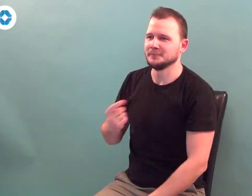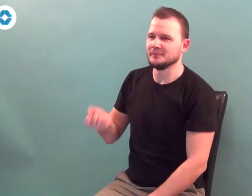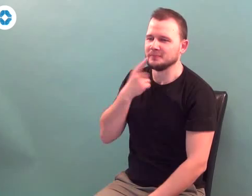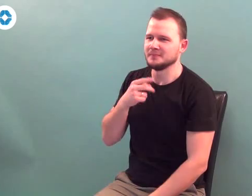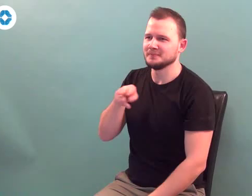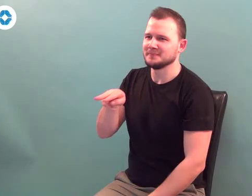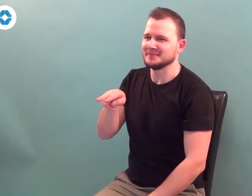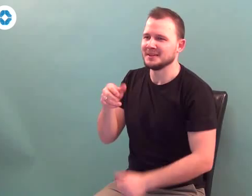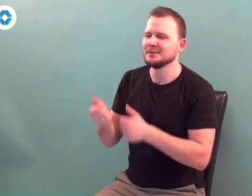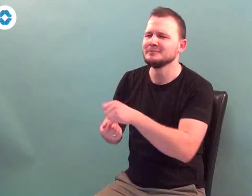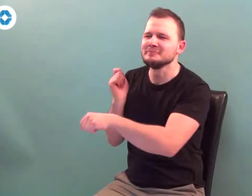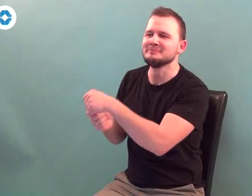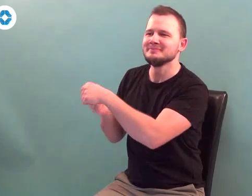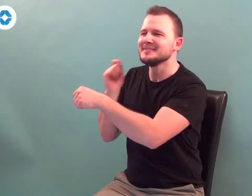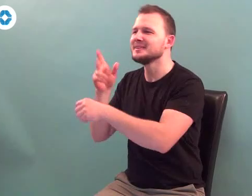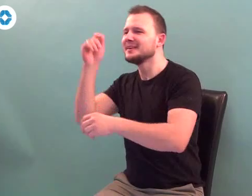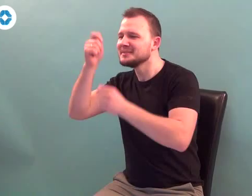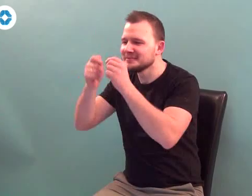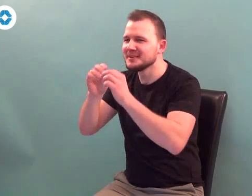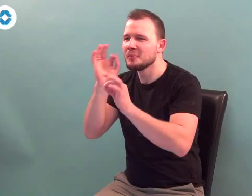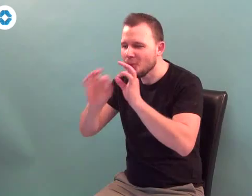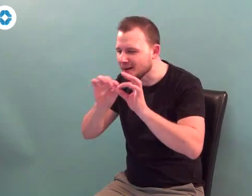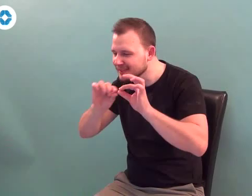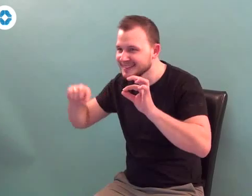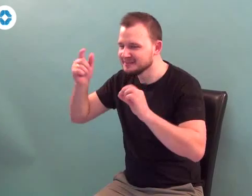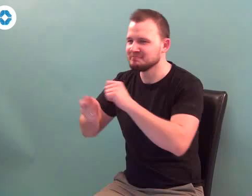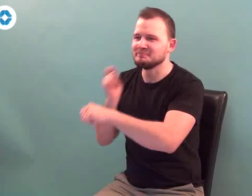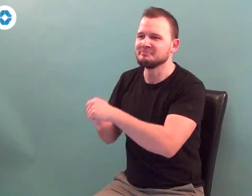Patrzy na Chaplina, który dokładnie okleja okno i odrzuca kawałki do tyłu.